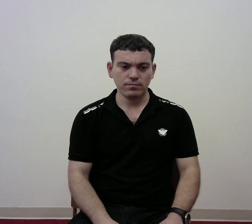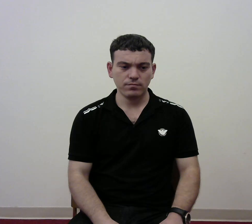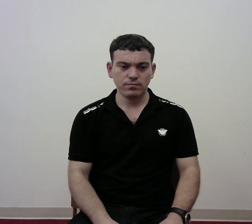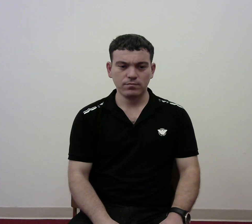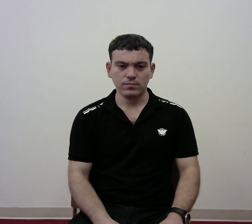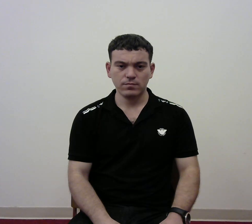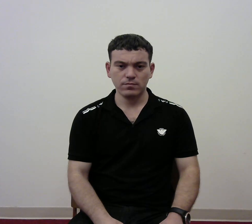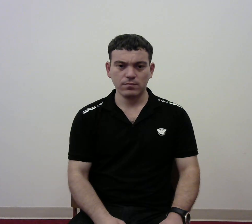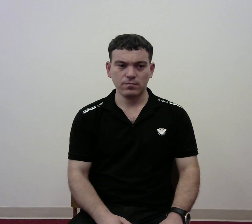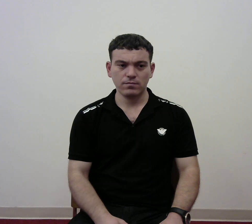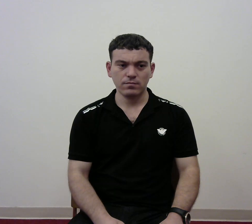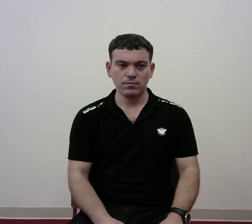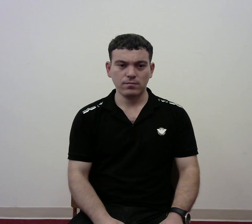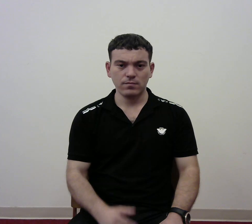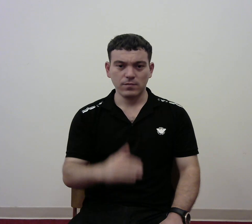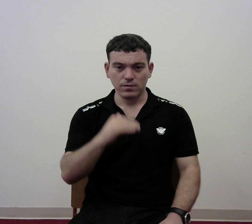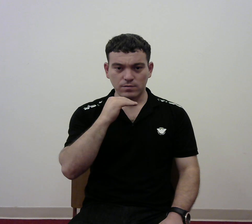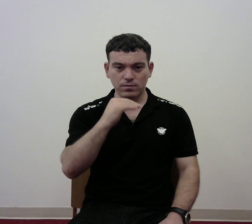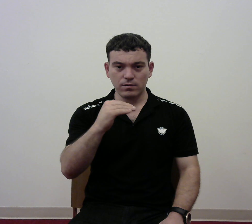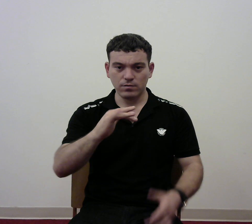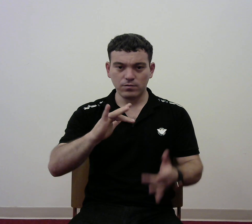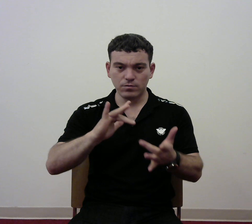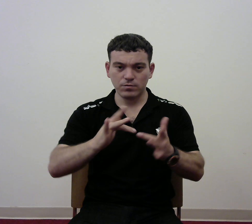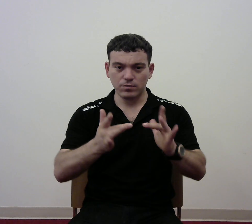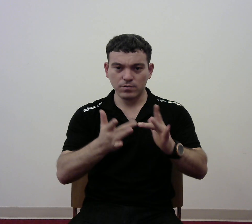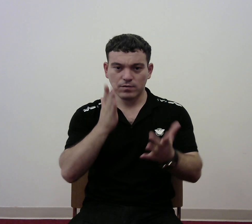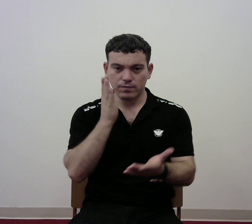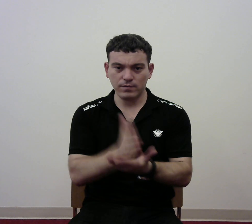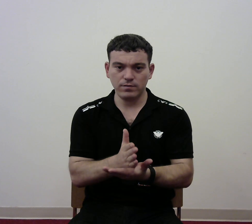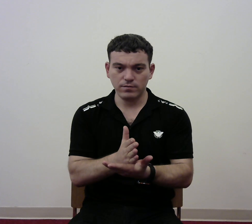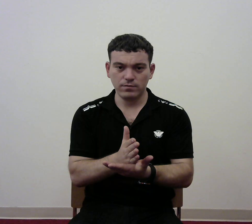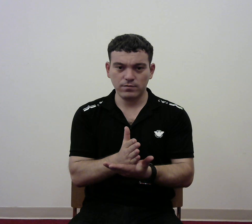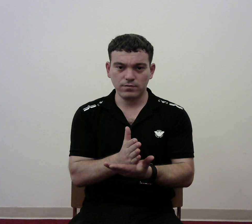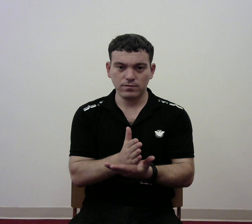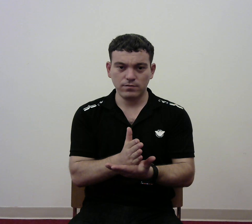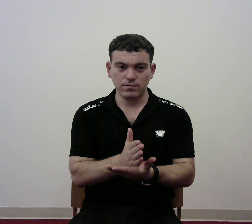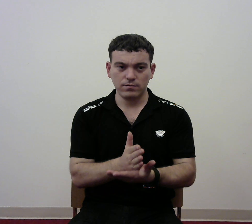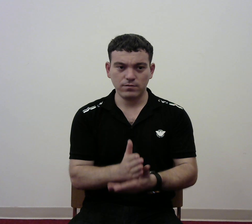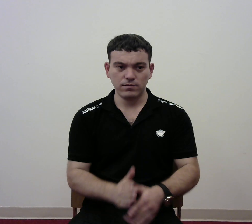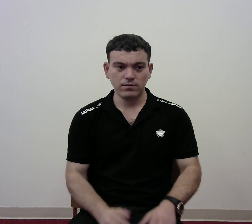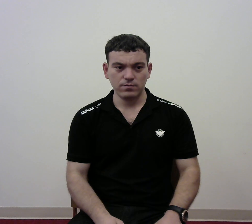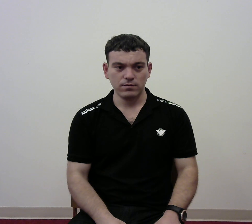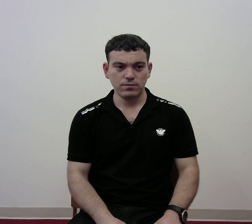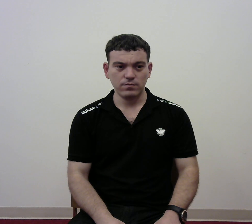Sizdə internet varmı?